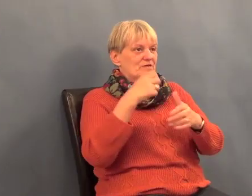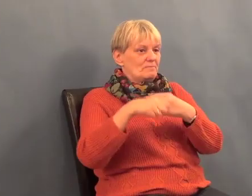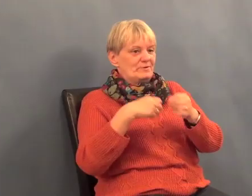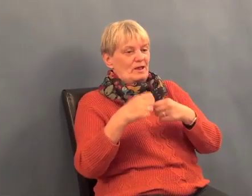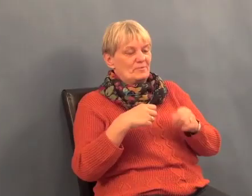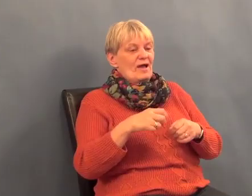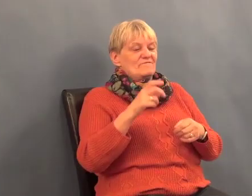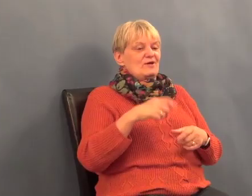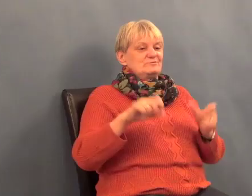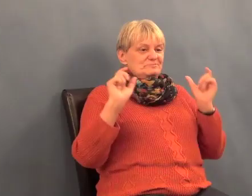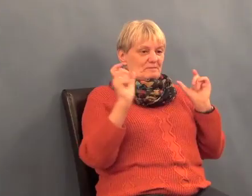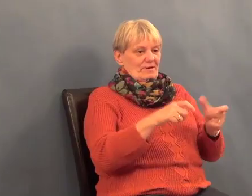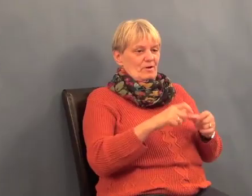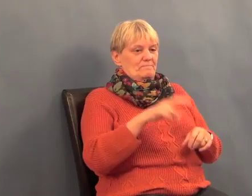W końcu złapała go policja.